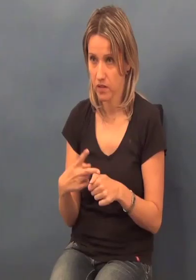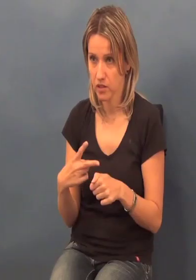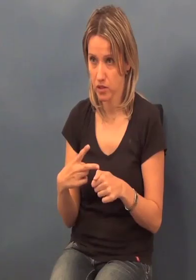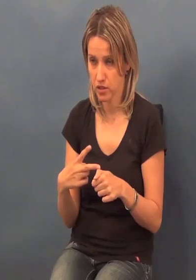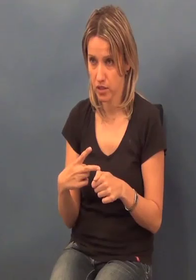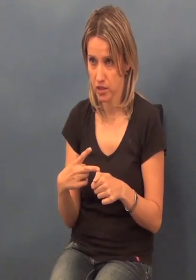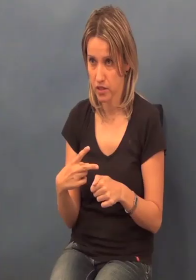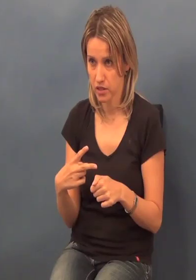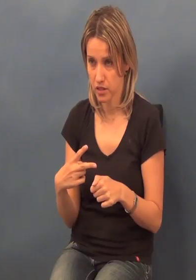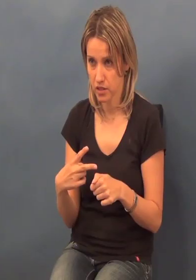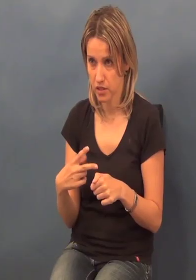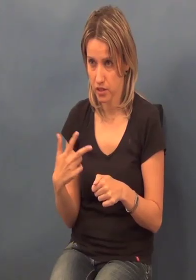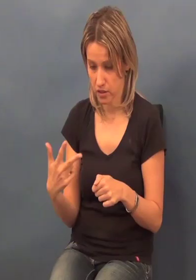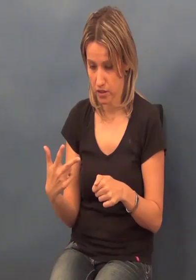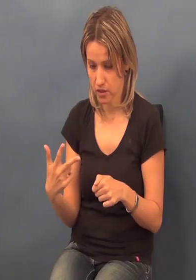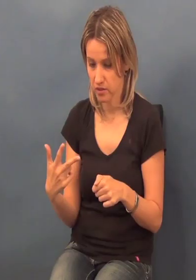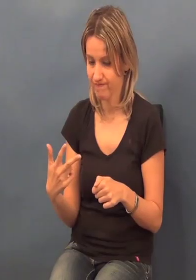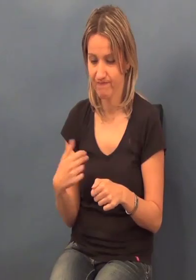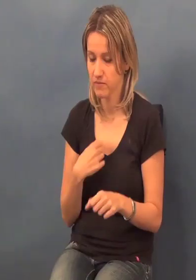Dwudziesty trzeci?